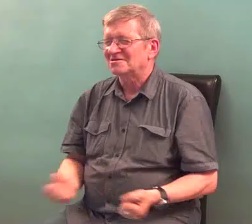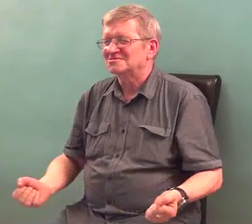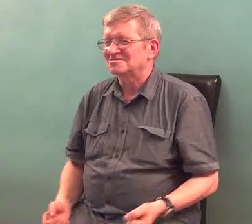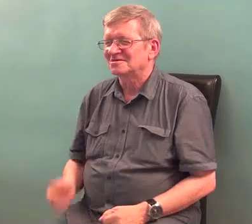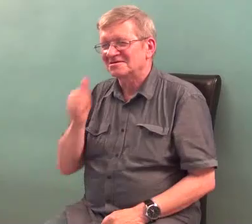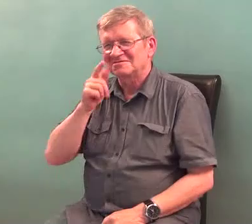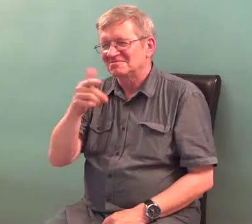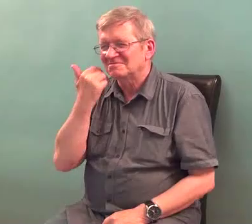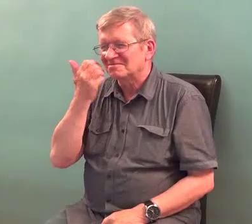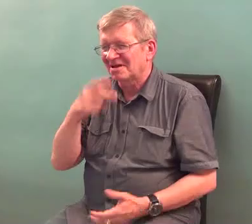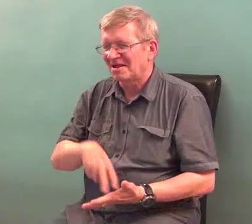Dziewczyny się wstydzą, boją się.